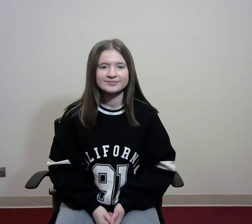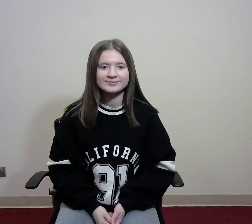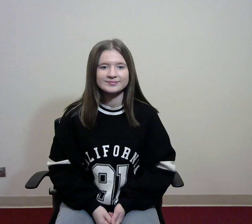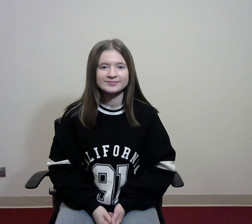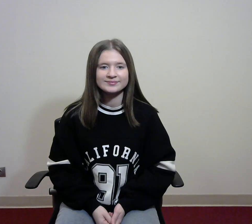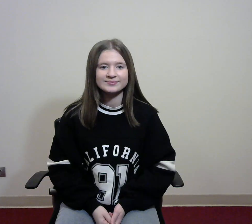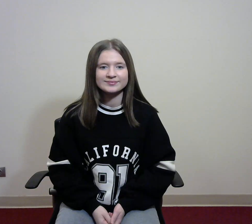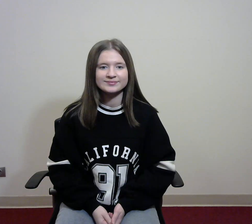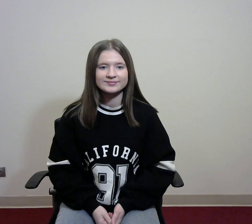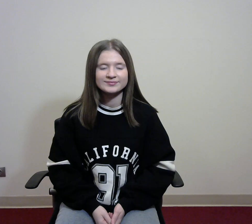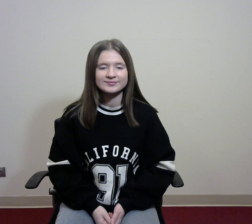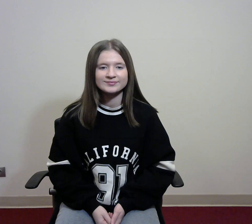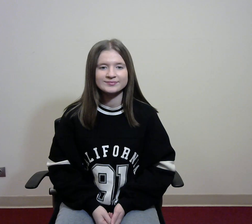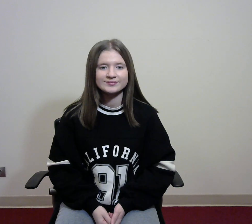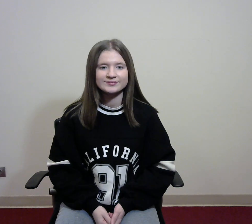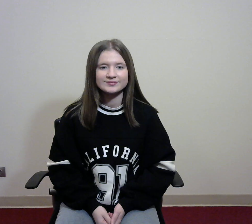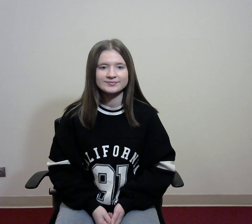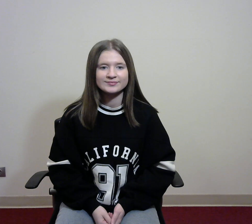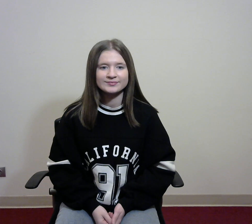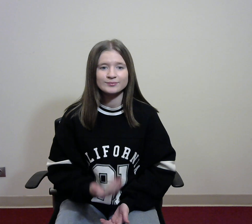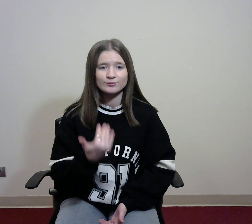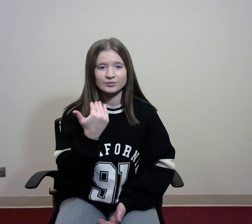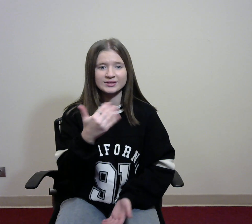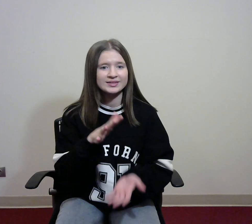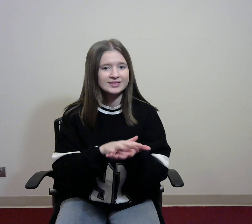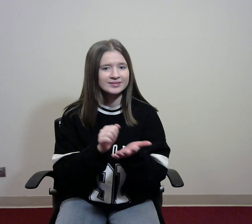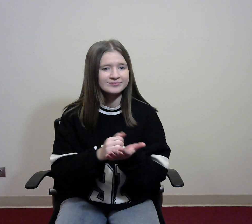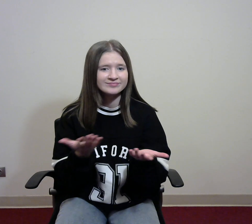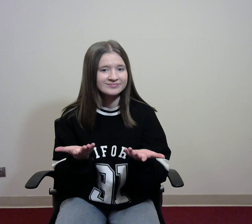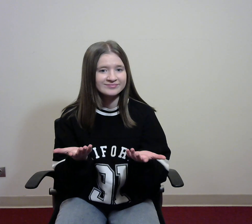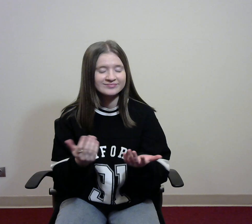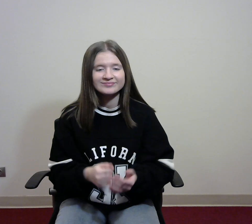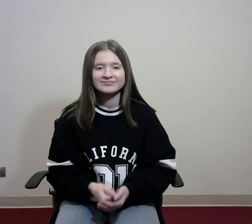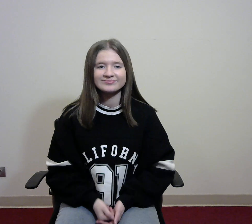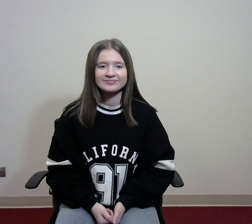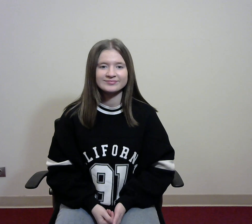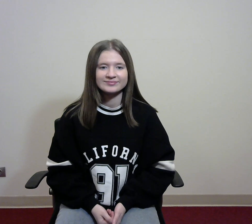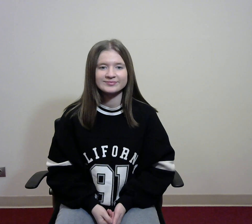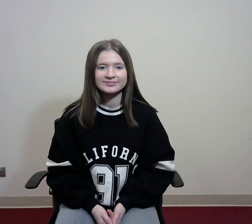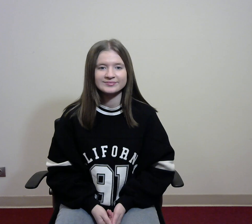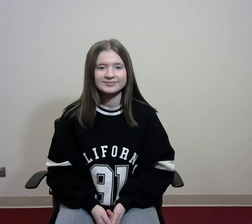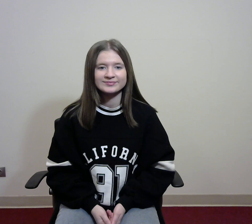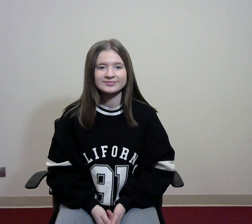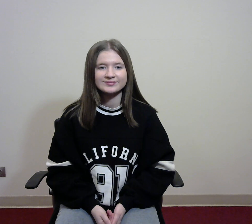Sənin ləqəbin nədir?